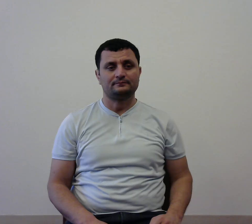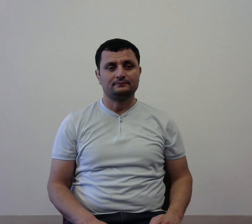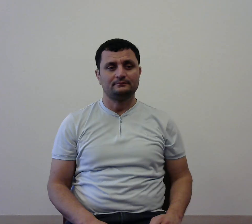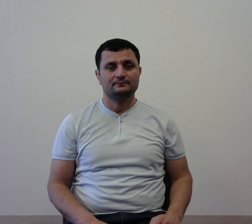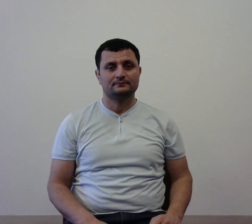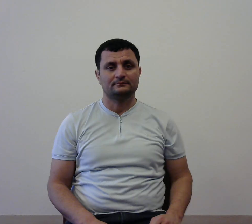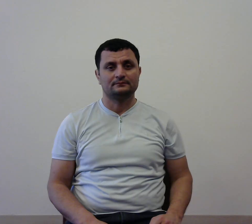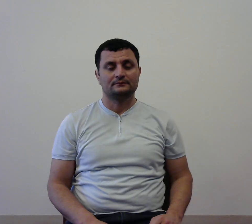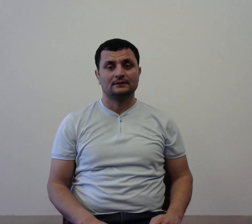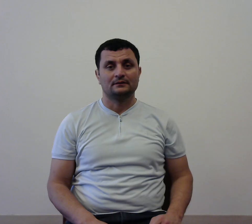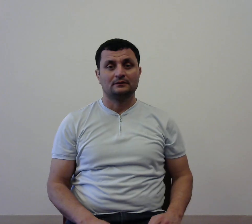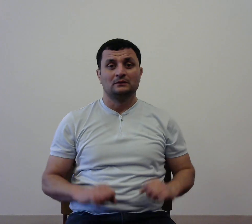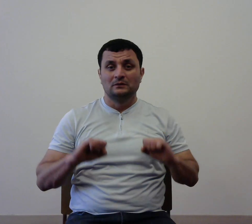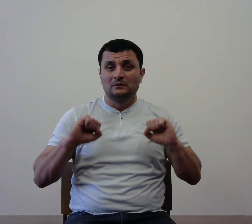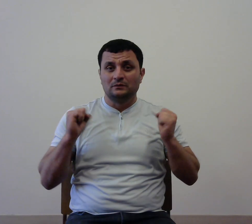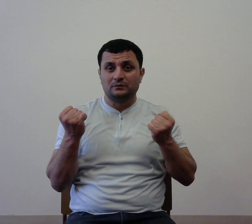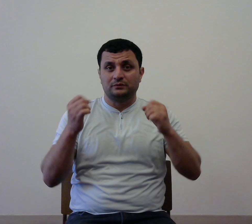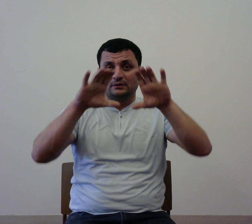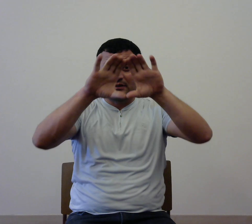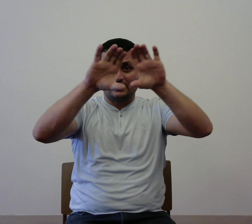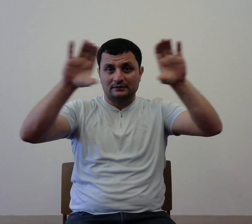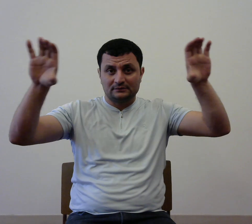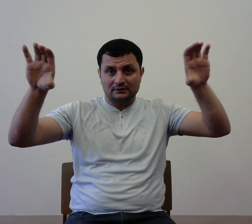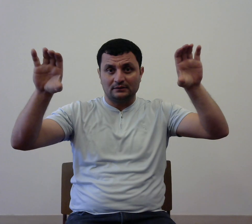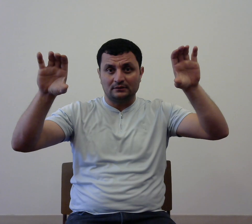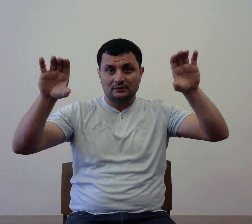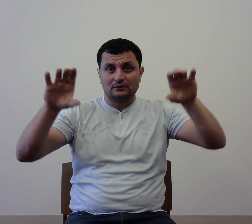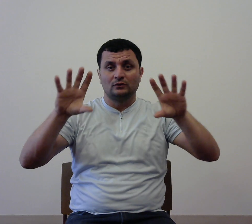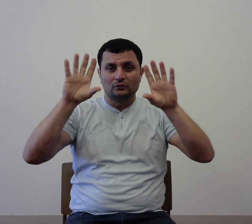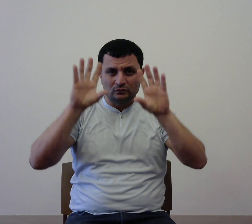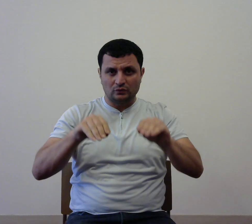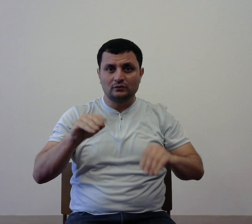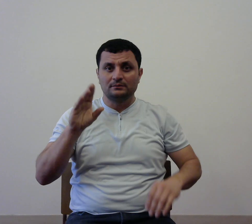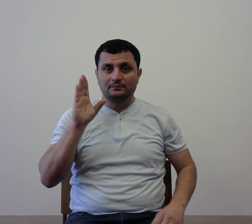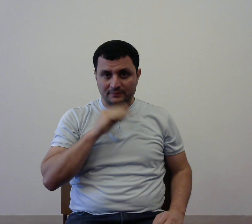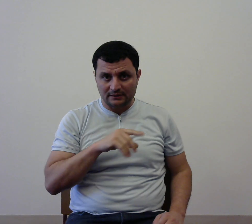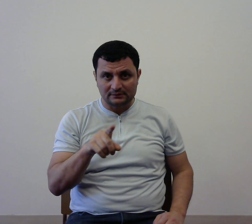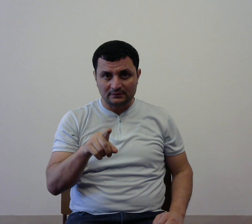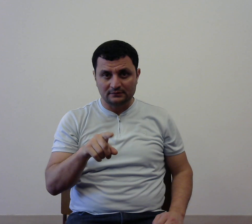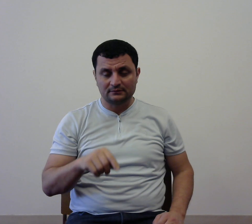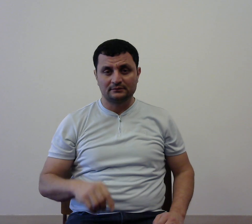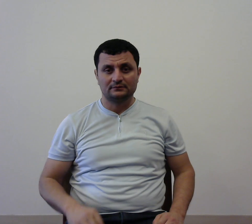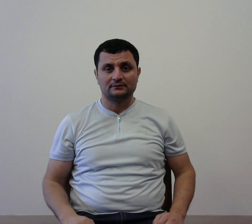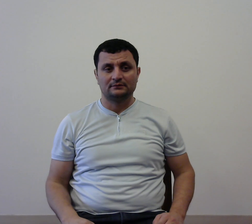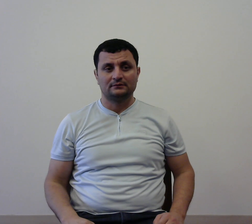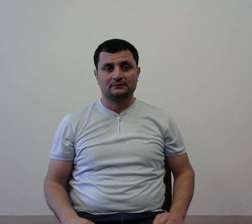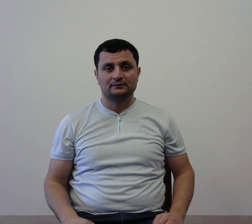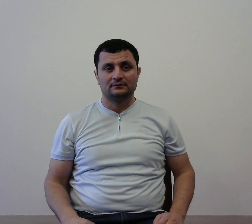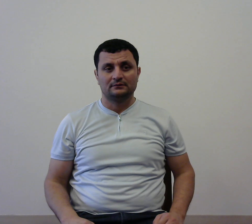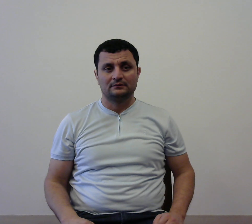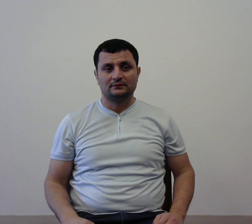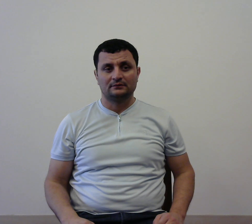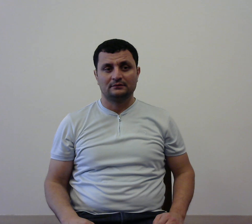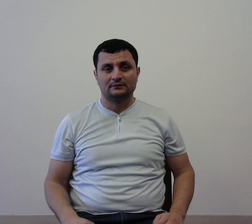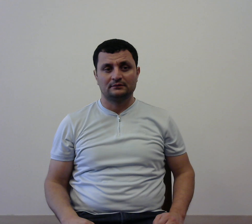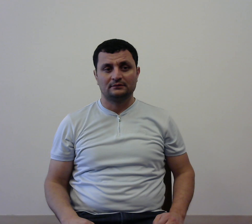Kondisioneri söndürə bilərsinizmi?